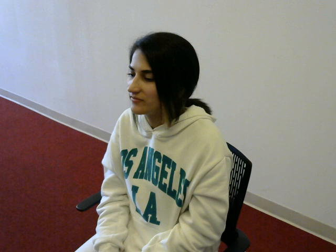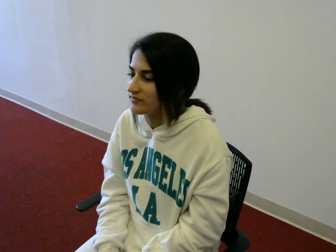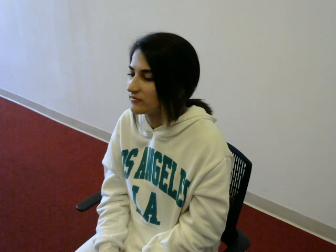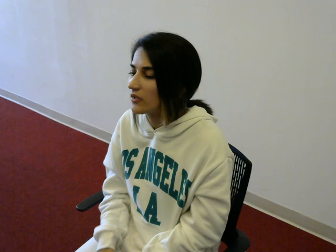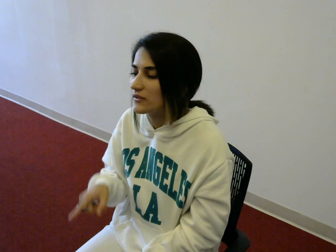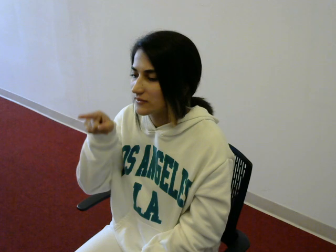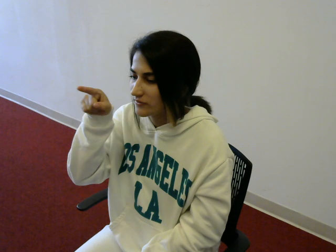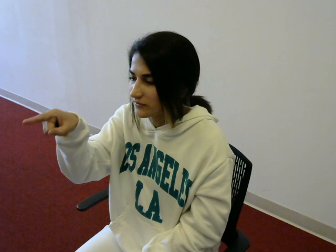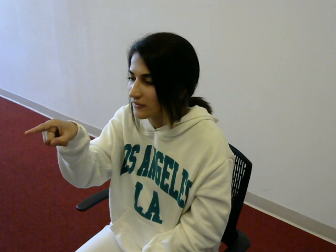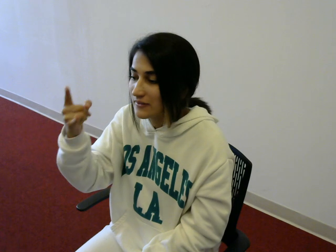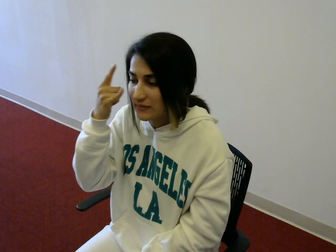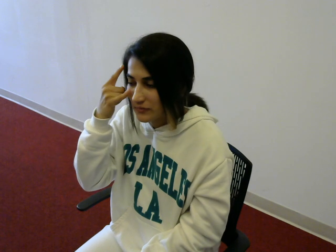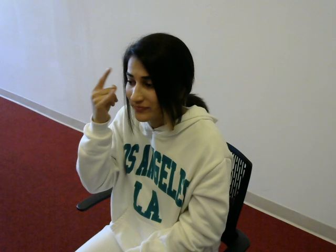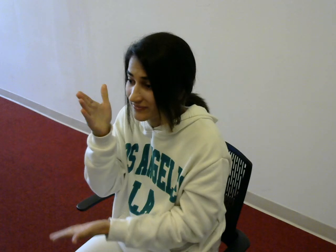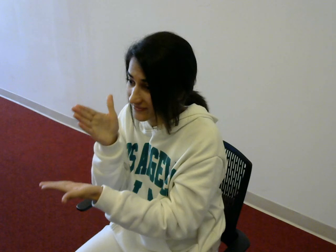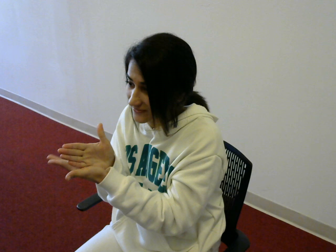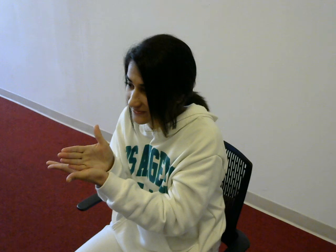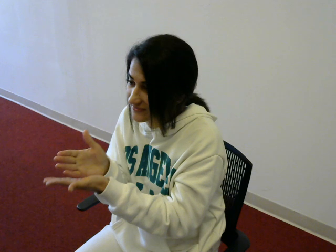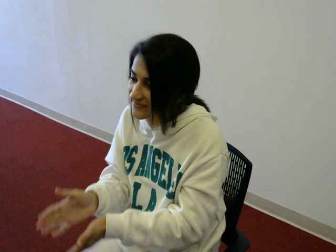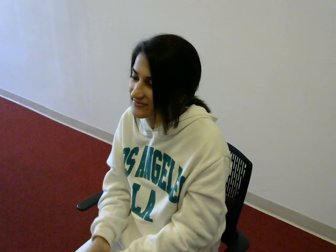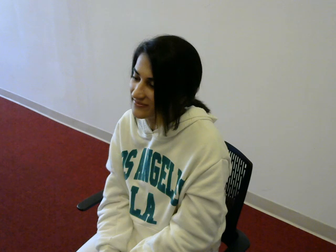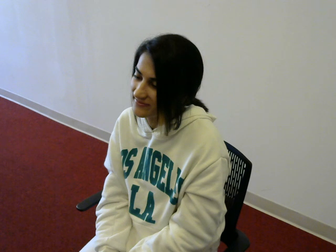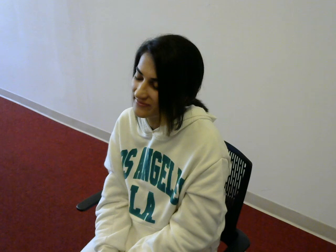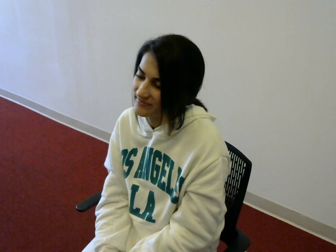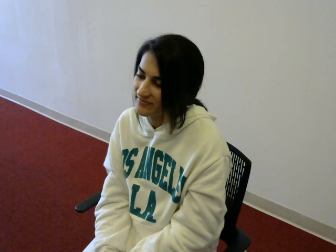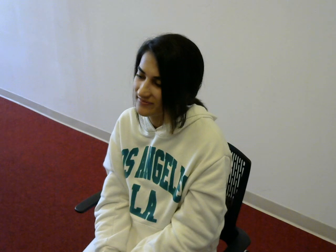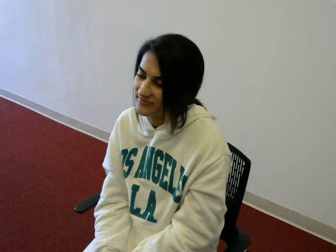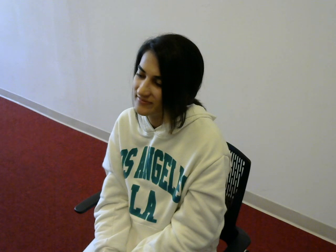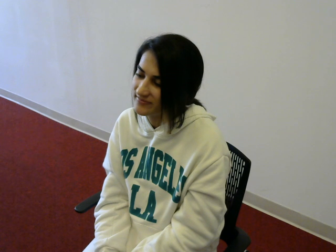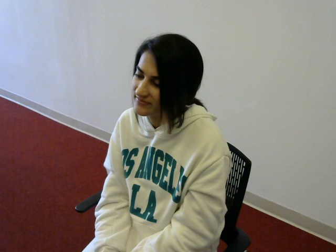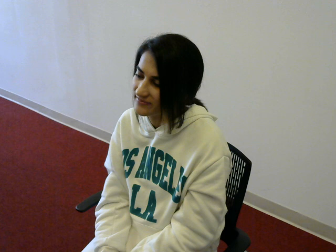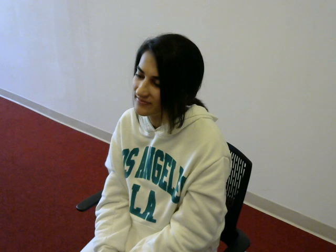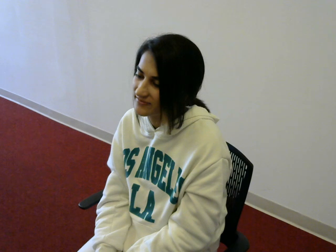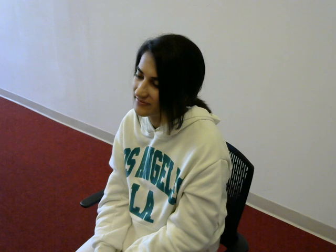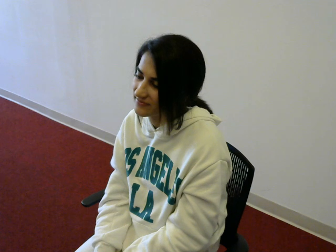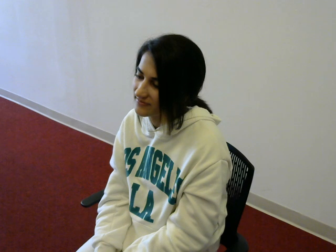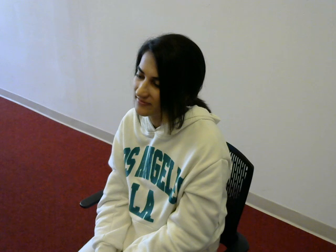Sənin instagramın var?